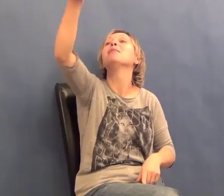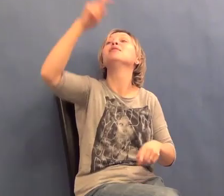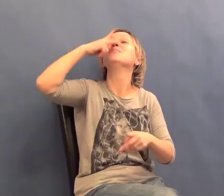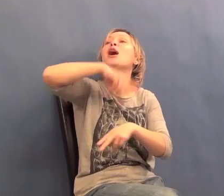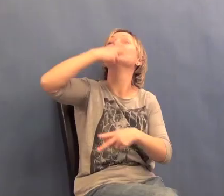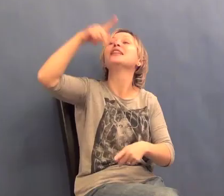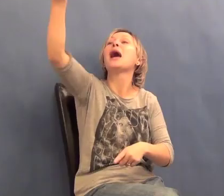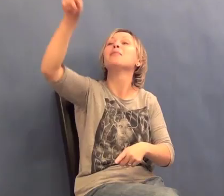Patrz! Policja! Patrz!